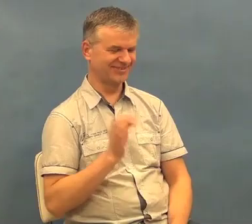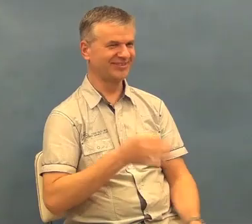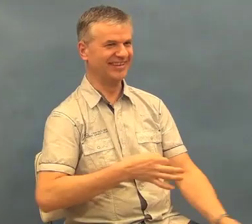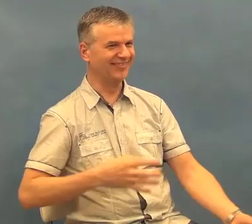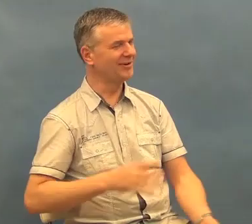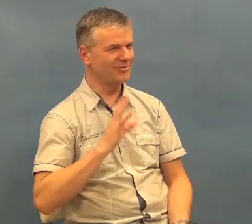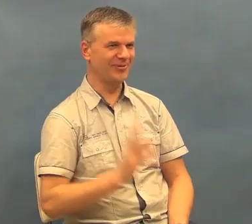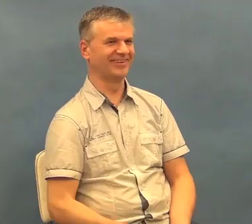Ładnie strzela.